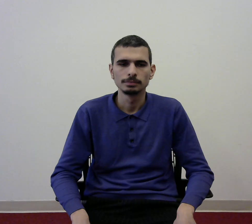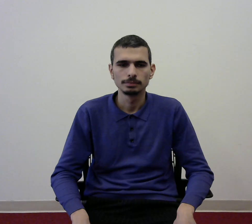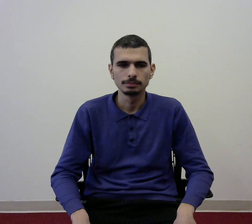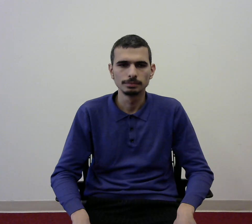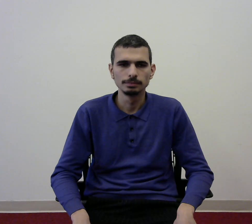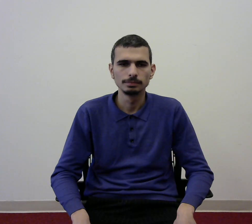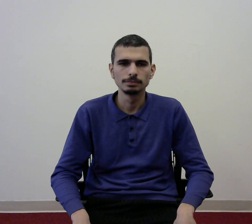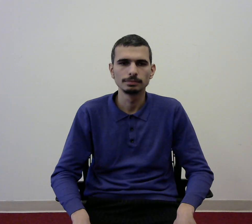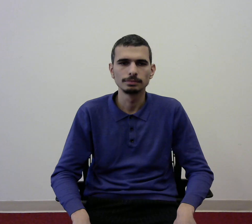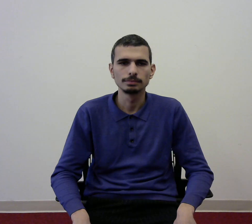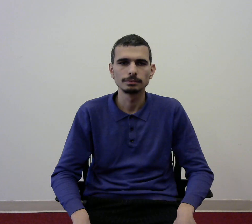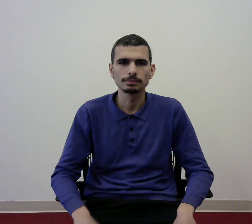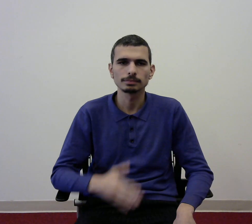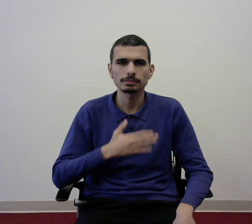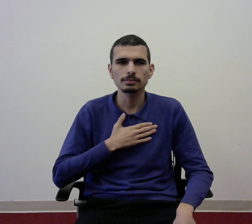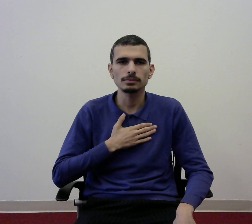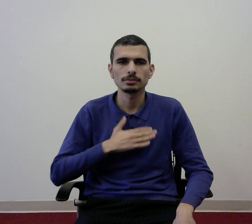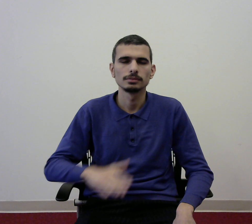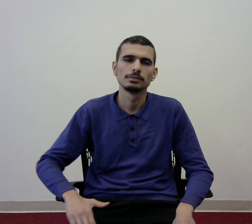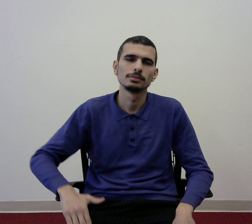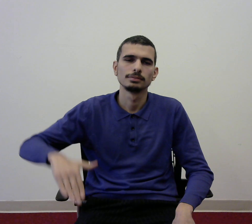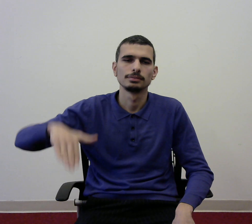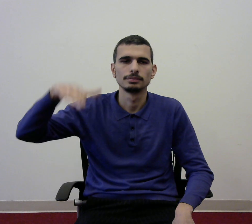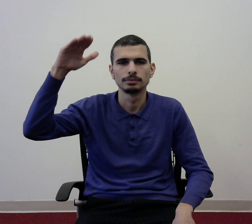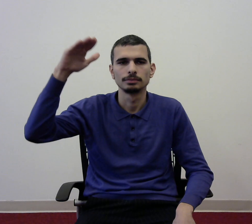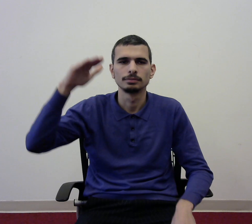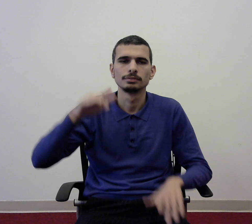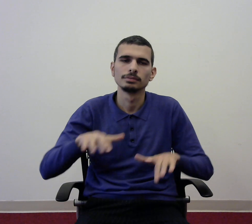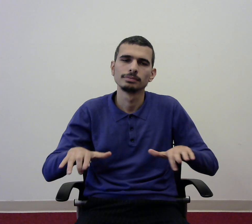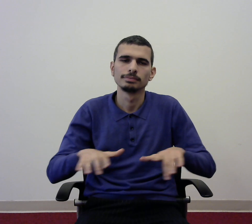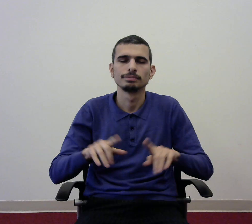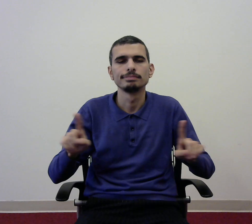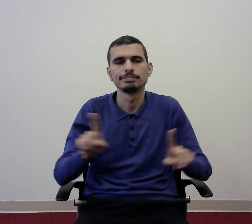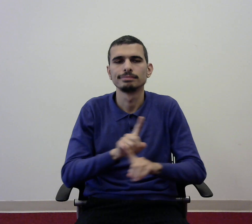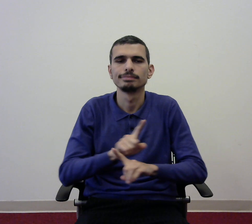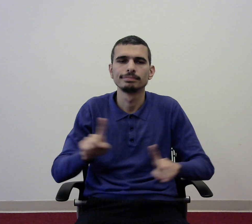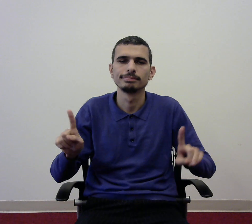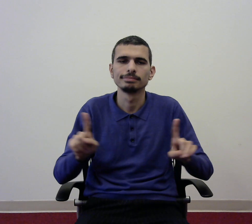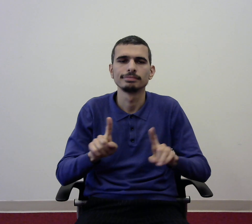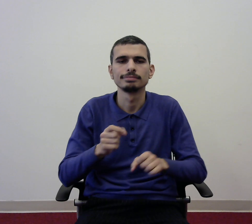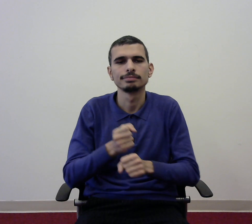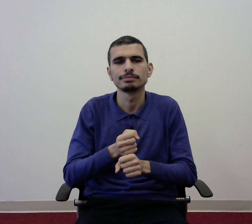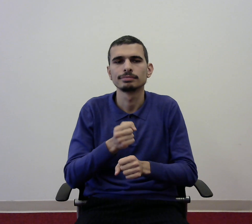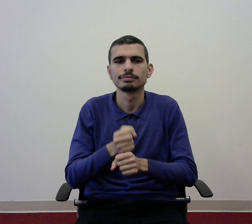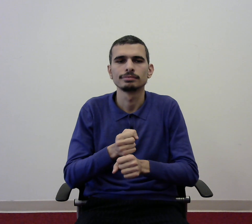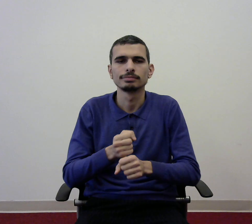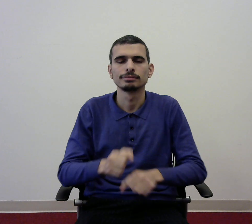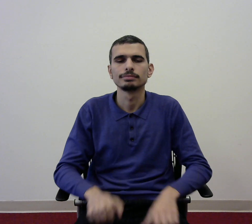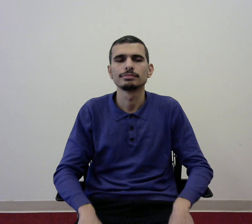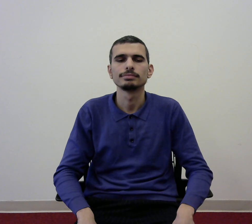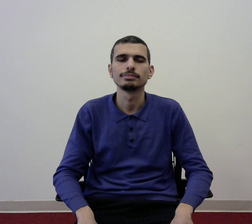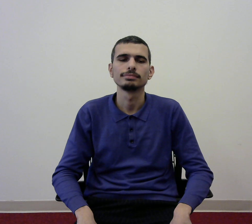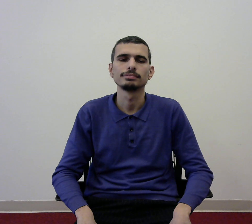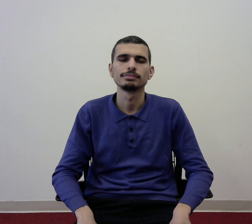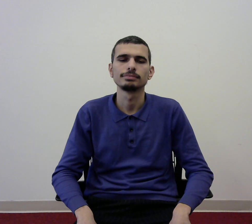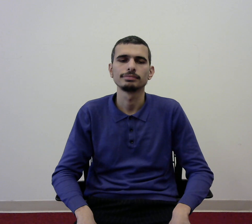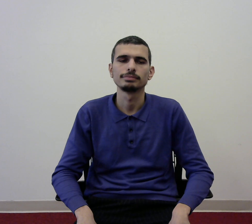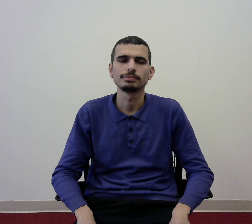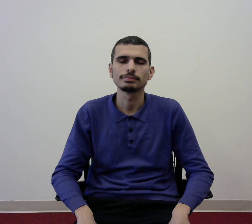Mən uşaq vaxtından pianoda ifa edirəm